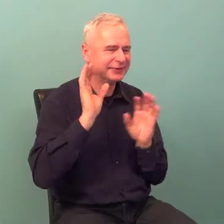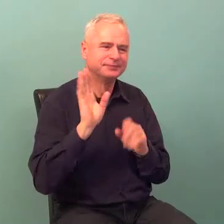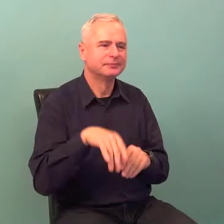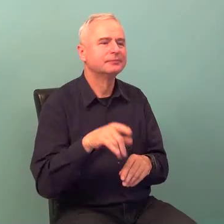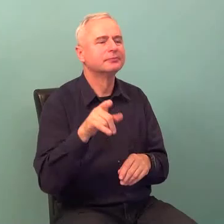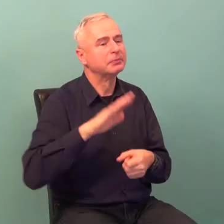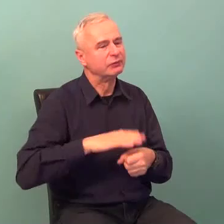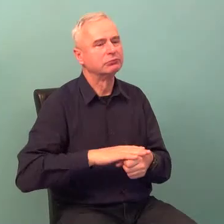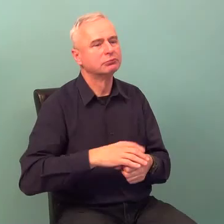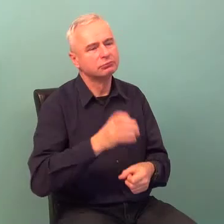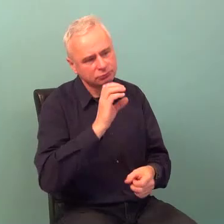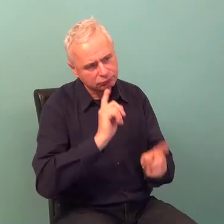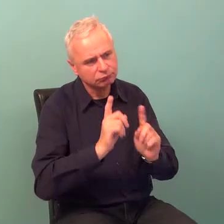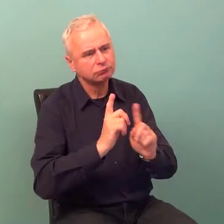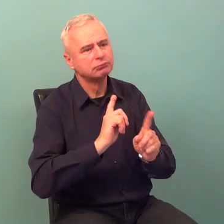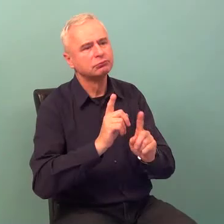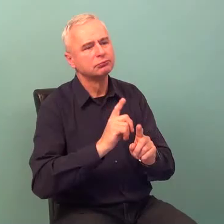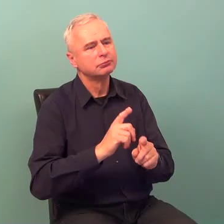Tam wypijemy piwo i porozmawiamy.